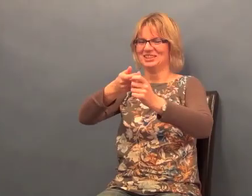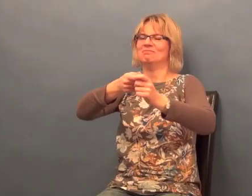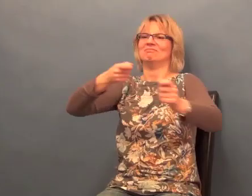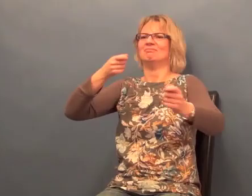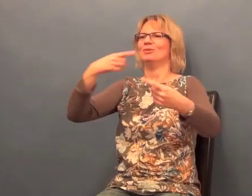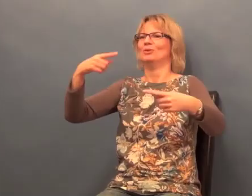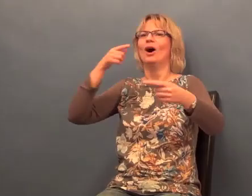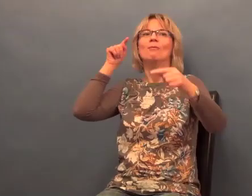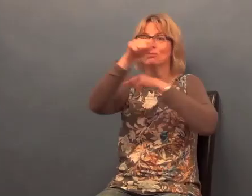Jednak strzału nie było.